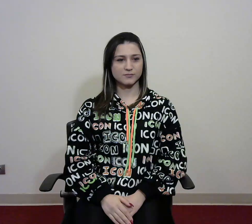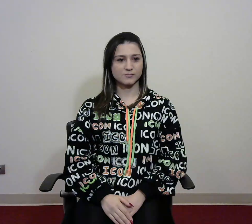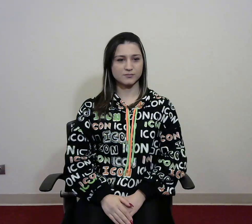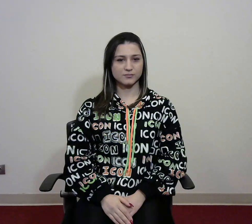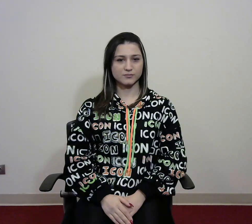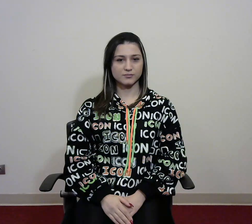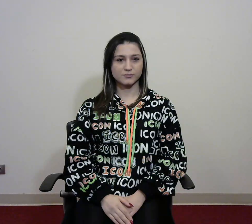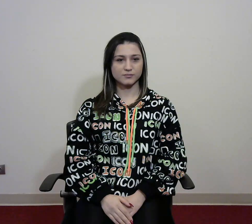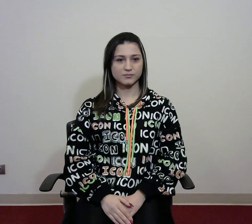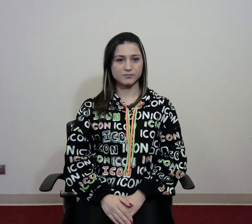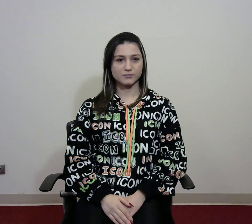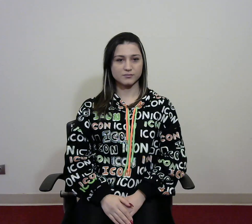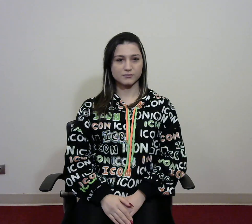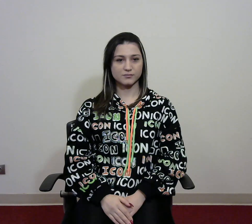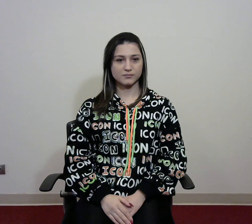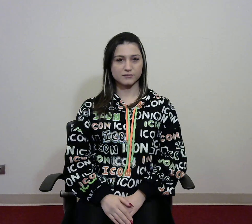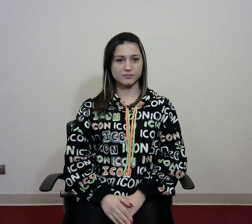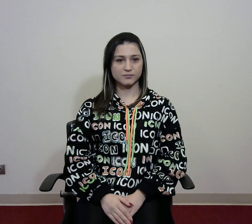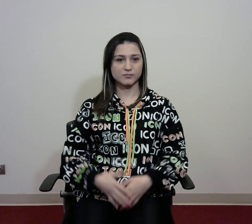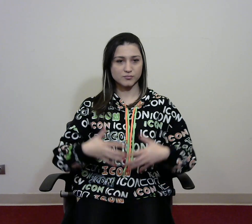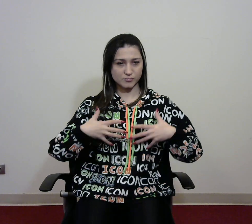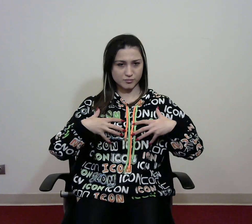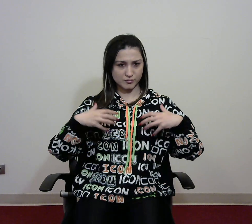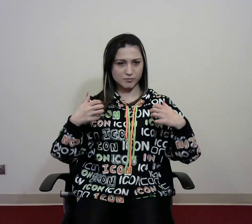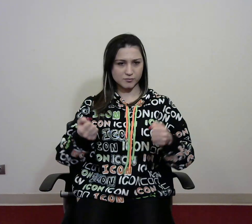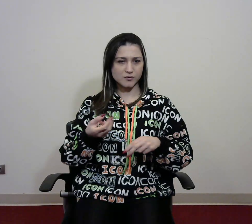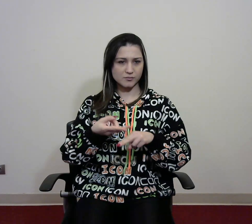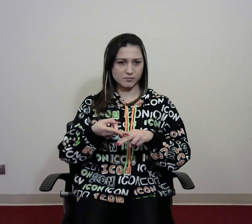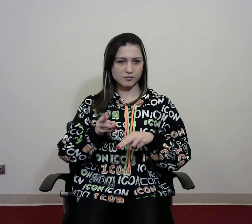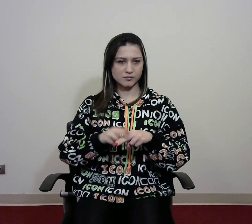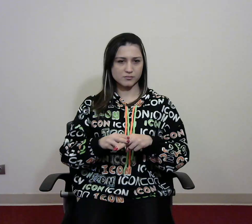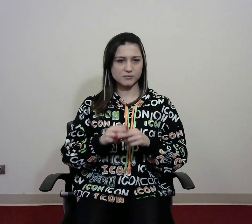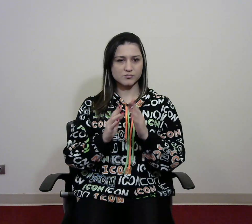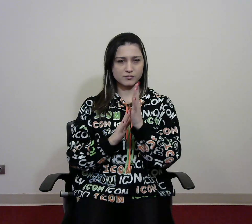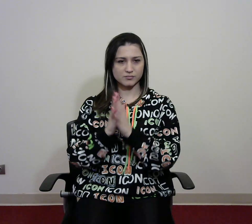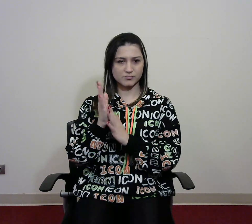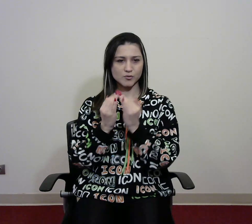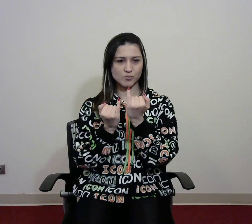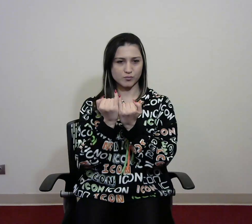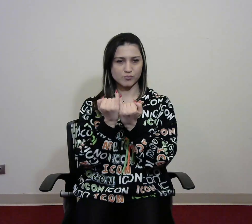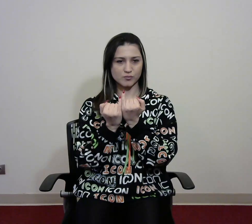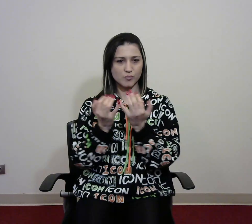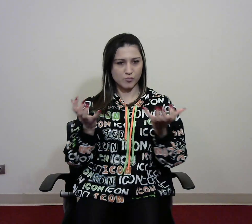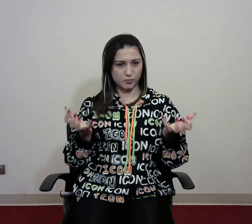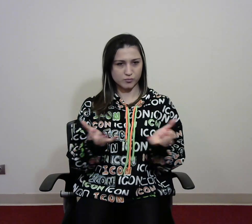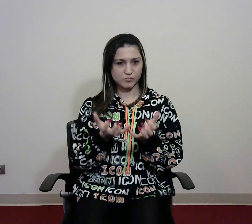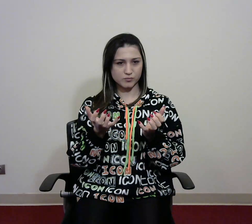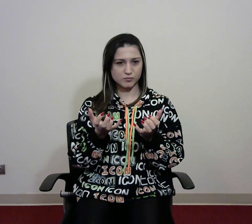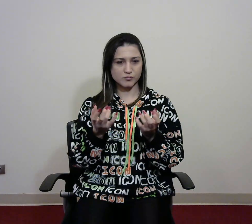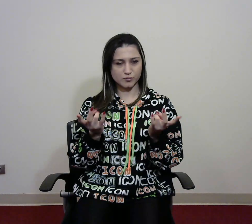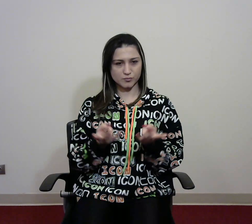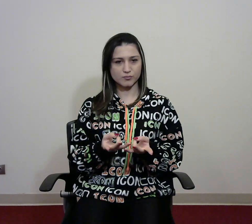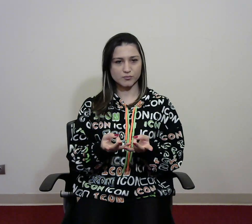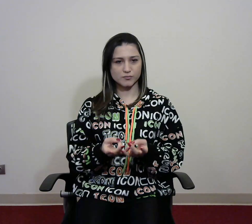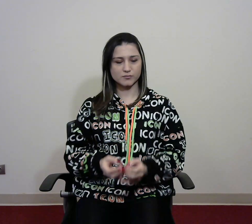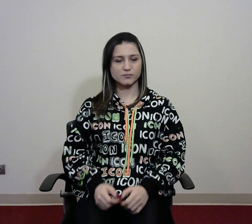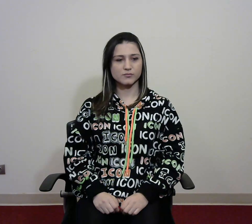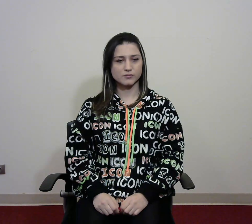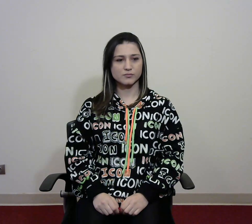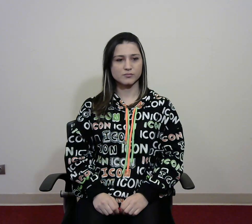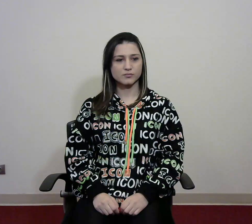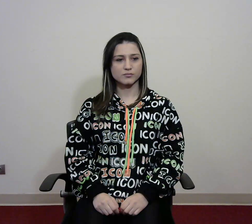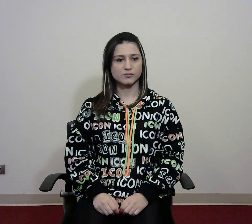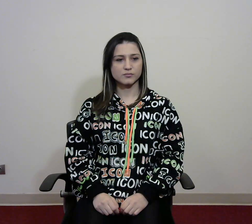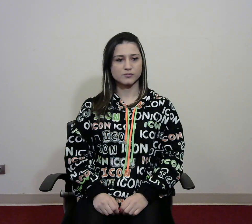Sağlamlığımız üçün bitkiləri qorumaq lazımdır